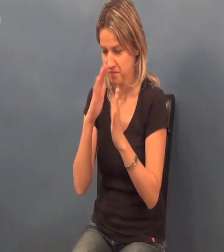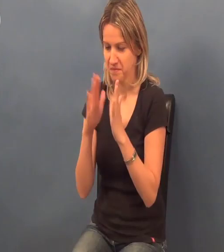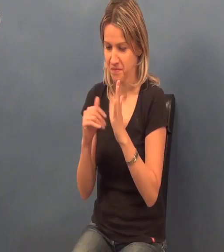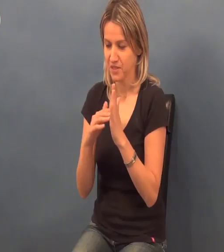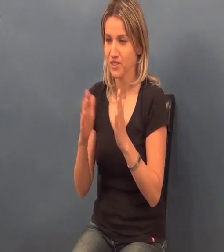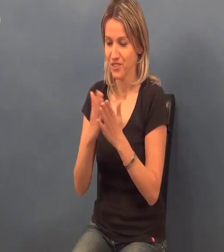Już wiem.